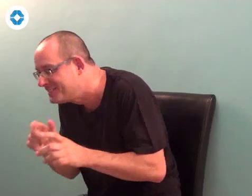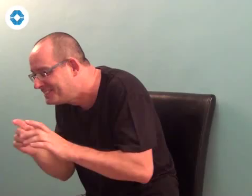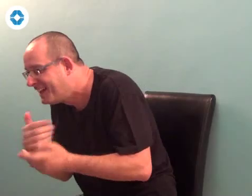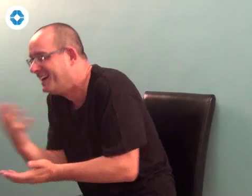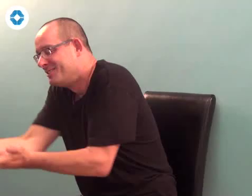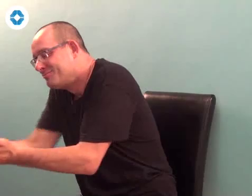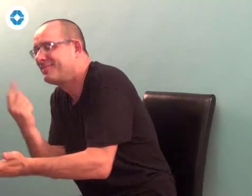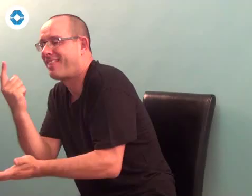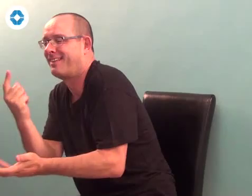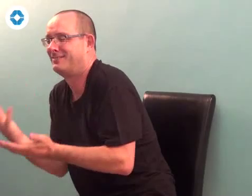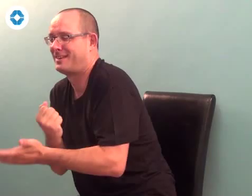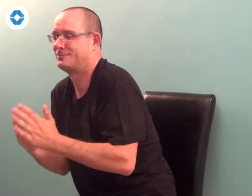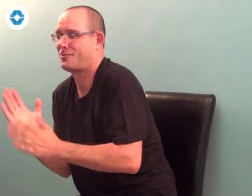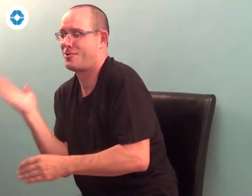Chłopiec wziął jedną żabkę do domu.